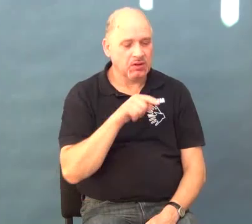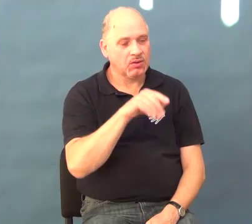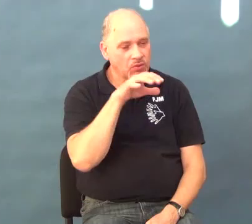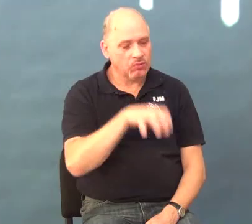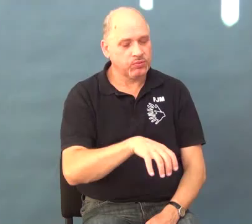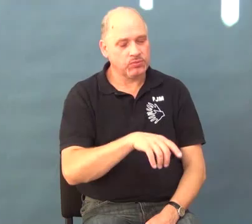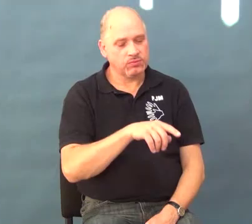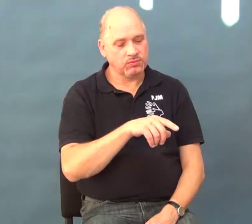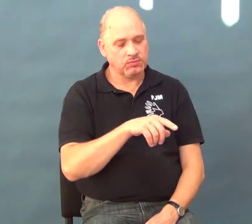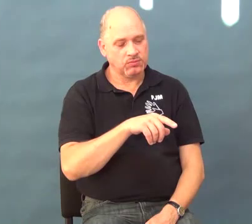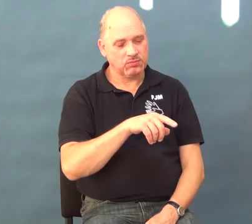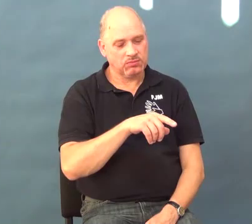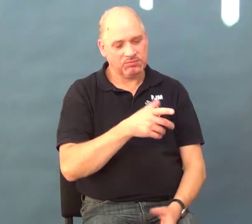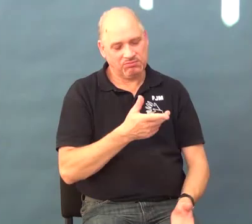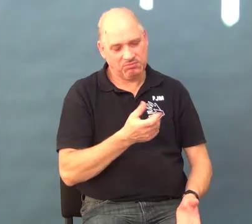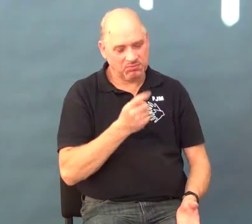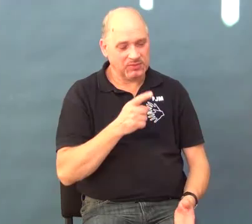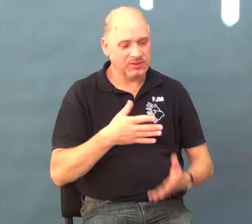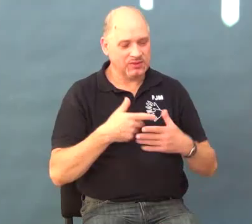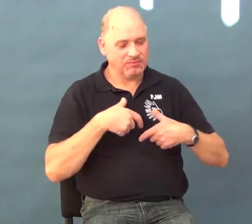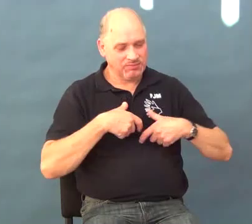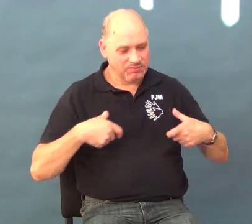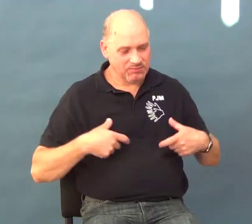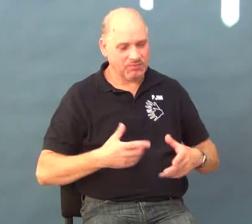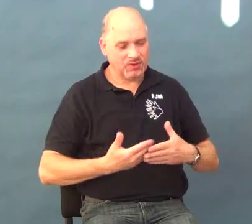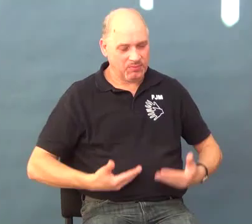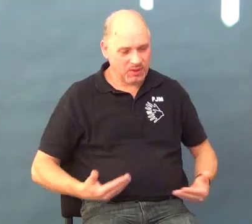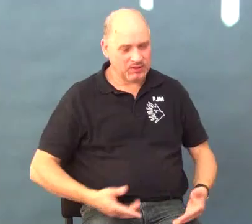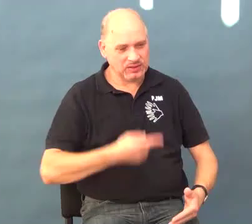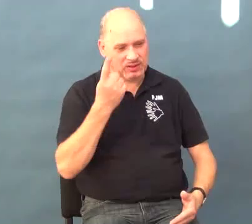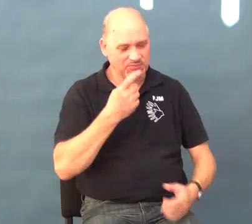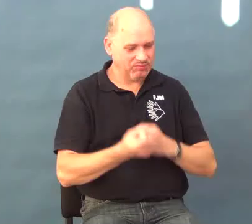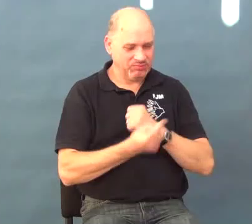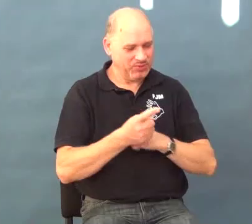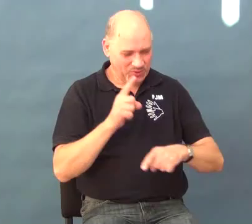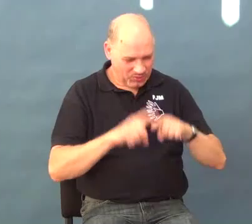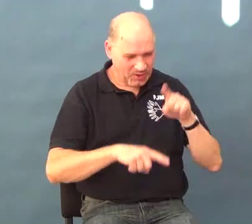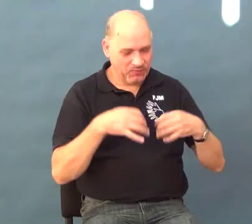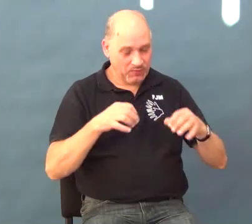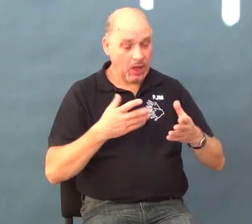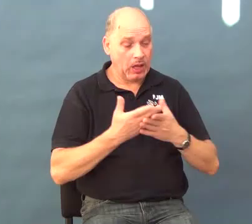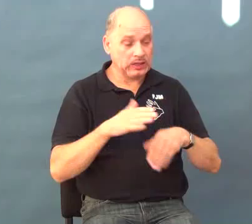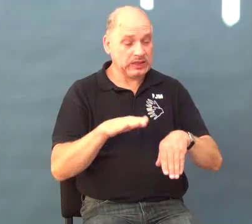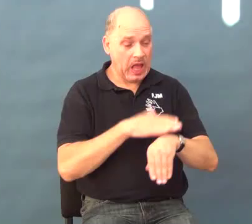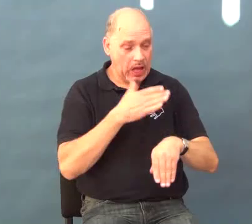Dziwnie dla mnie, zakaz noszenia biustonoszy i majtek, dziwnie, bo normalnie powinien być zakaz chodzenia nago.